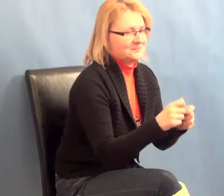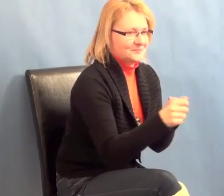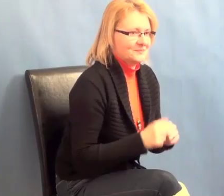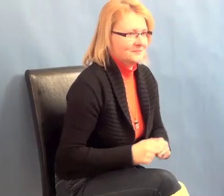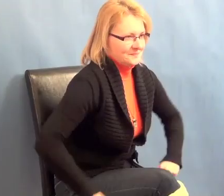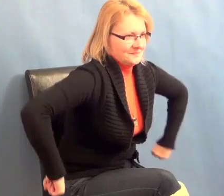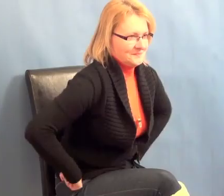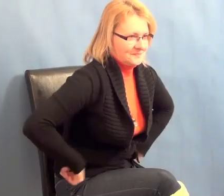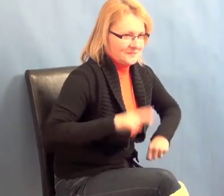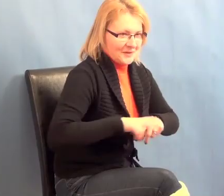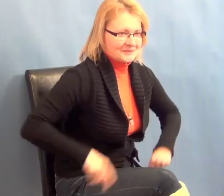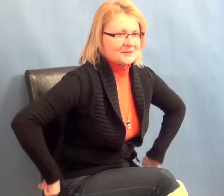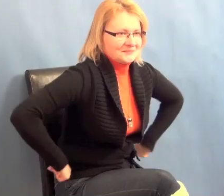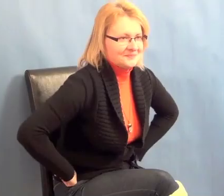Policjant stanął, założył ręce na biodra.